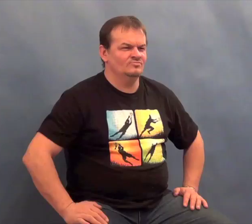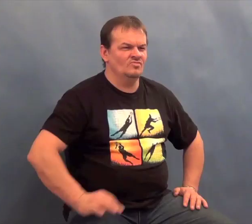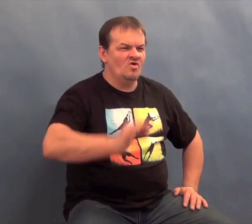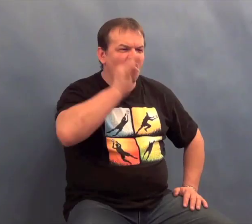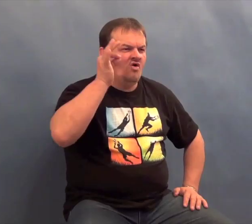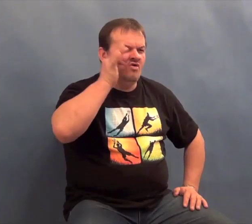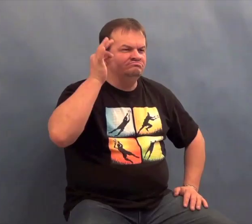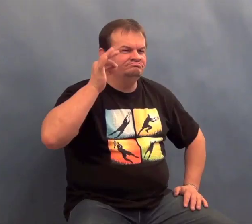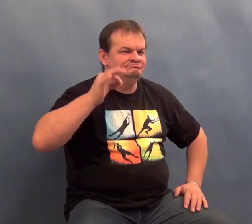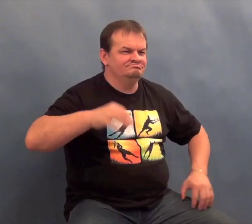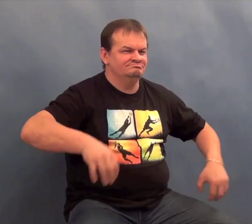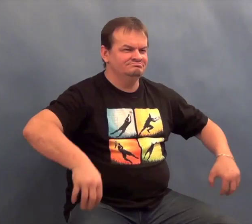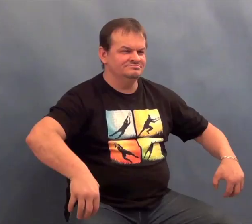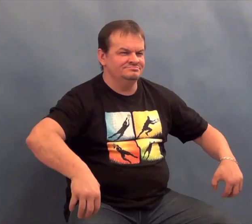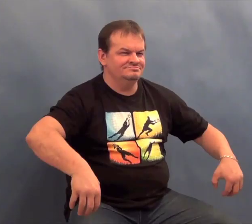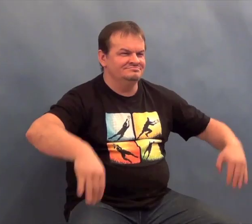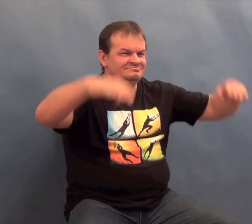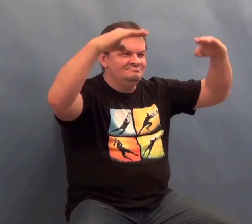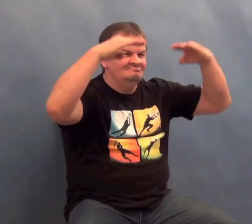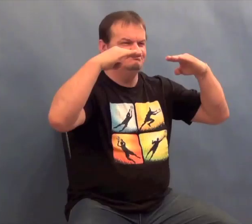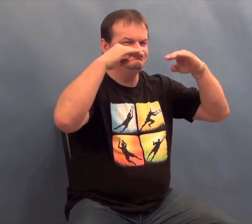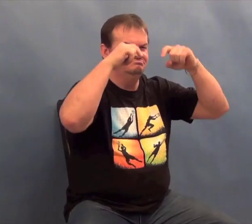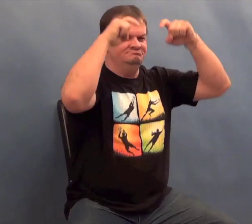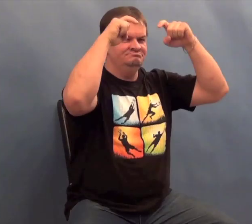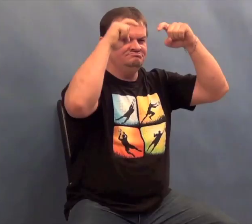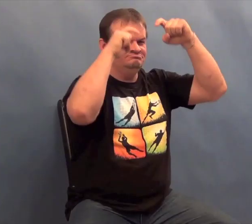Kot nastroszony, wyjrzał, zmarszczył brwi.